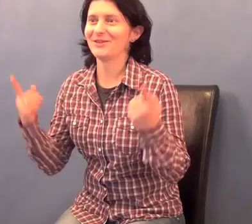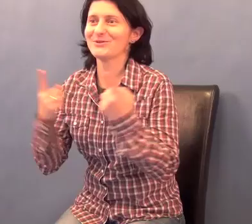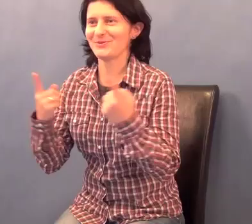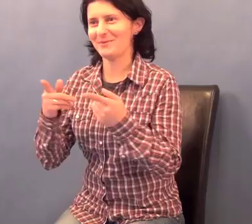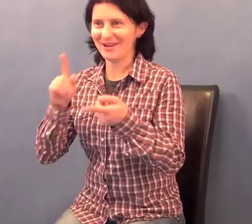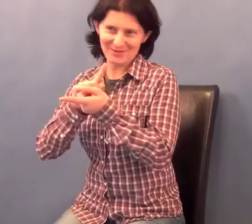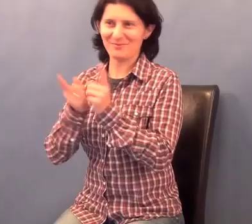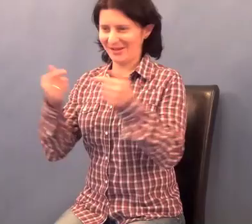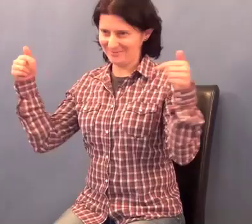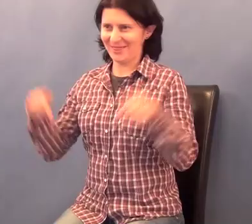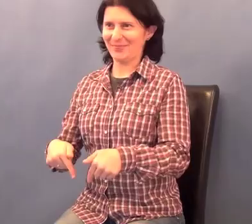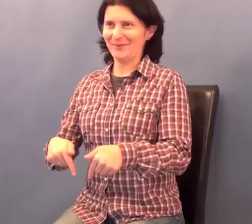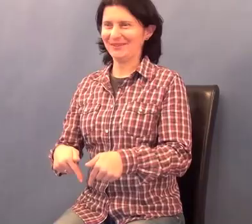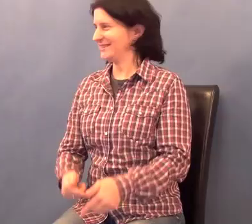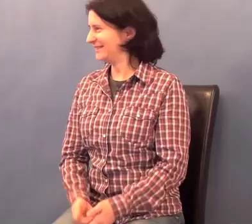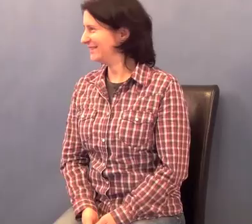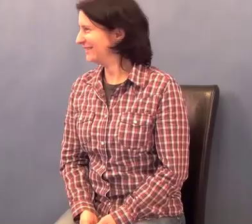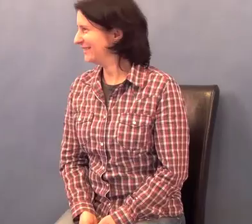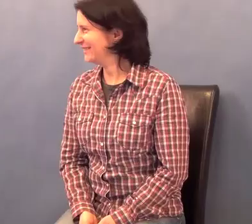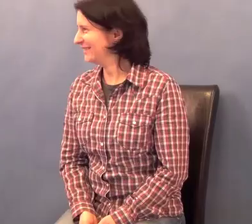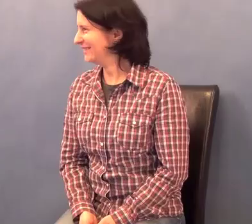O to super! Spotkamy się tutaj.